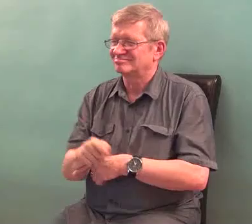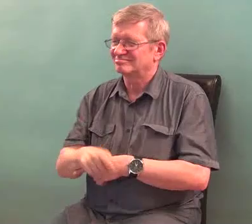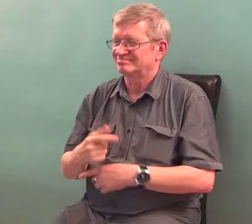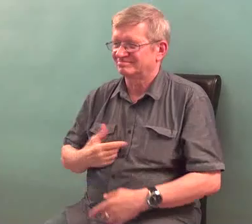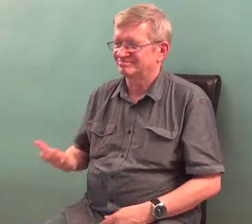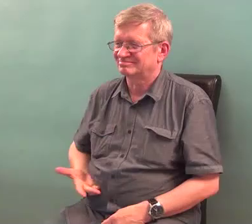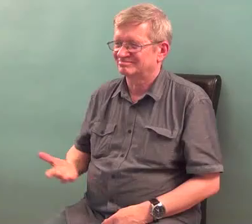Jestem leniwy.